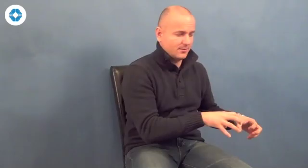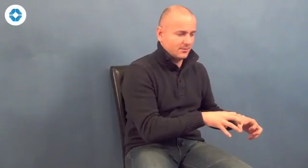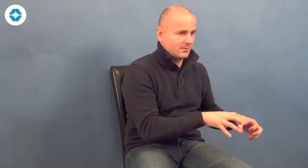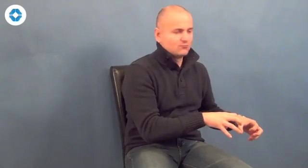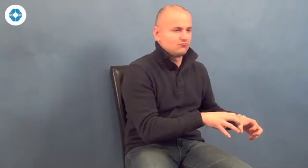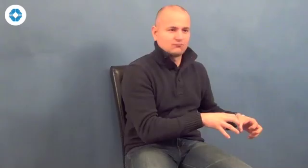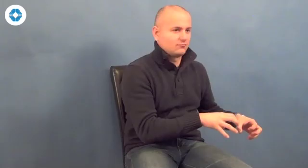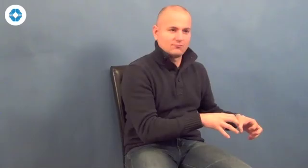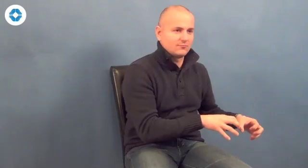Nie.